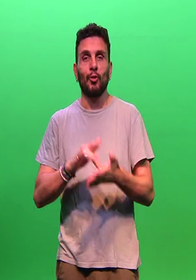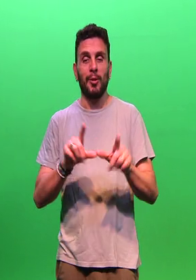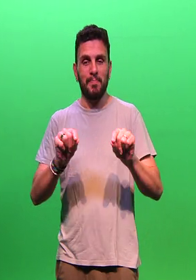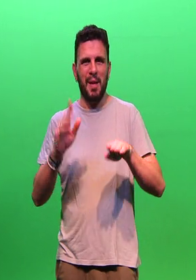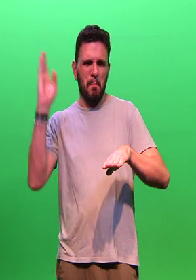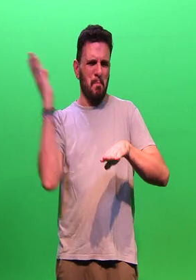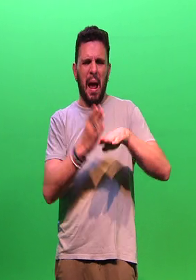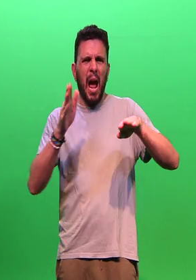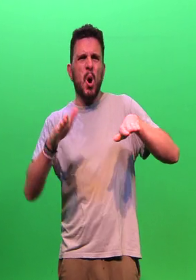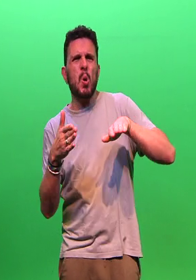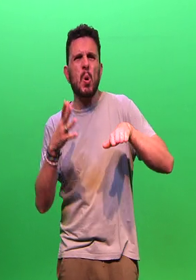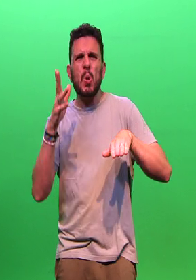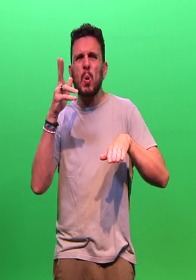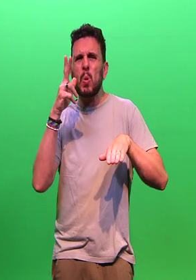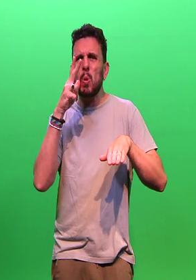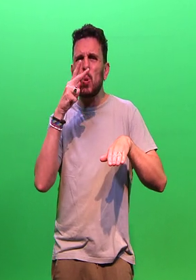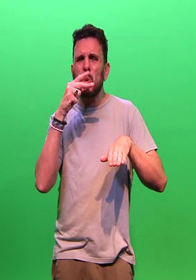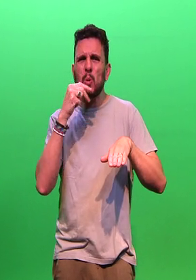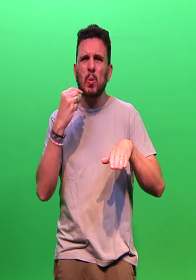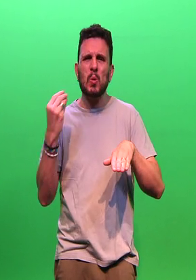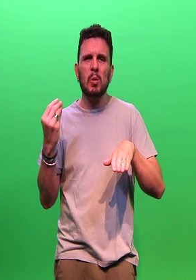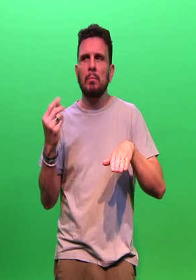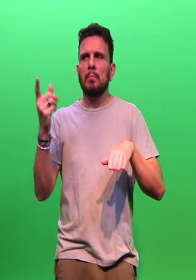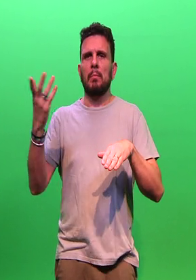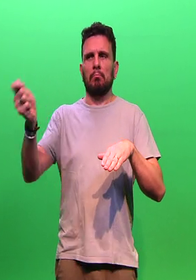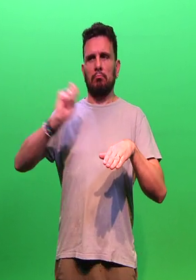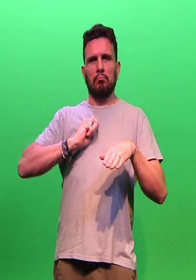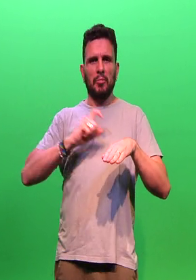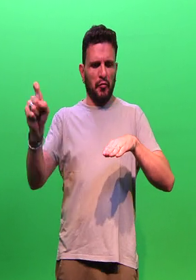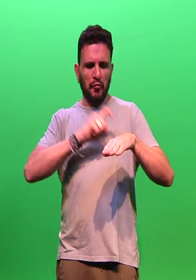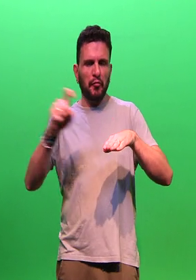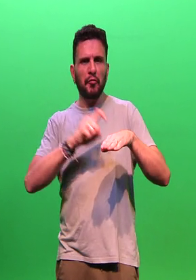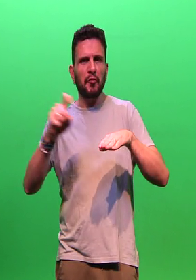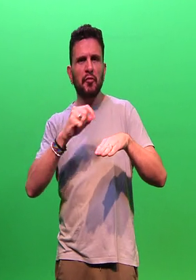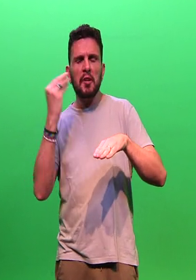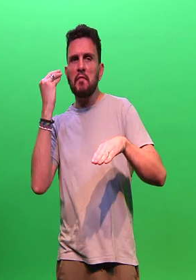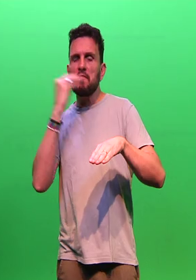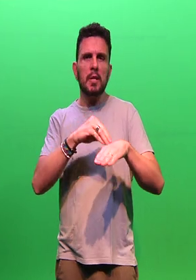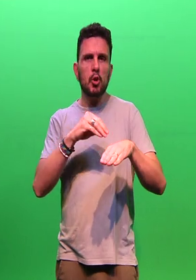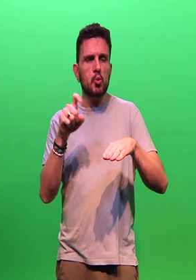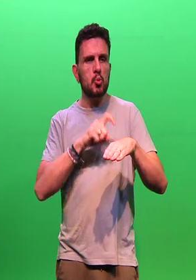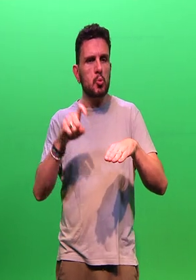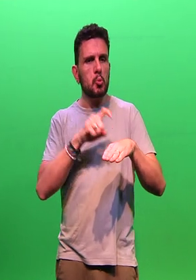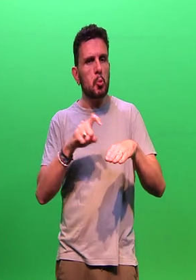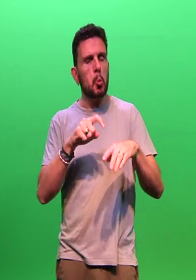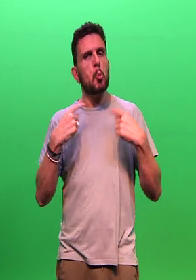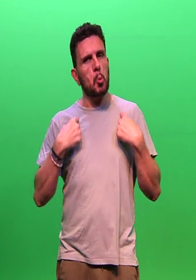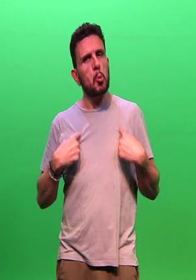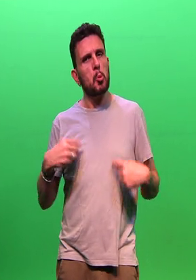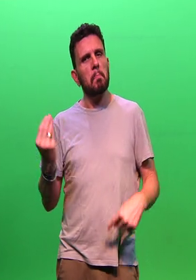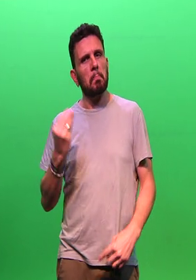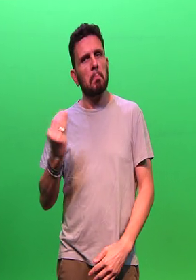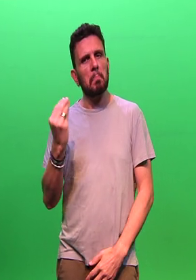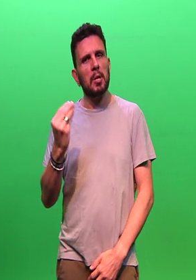Em van donar un cop al peu i em vaig fer mal, me'l vaig torçar. Em van donar un esprai fred i em vaig sentir millor.